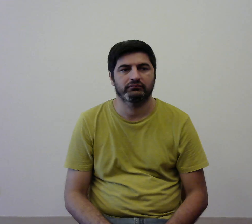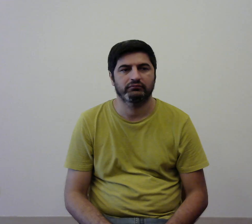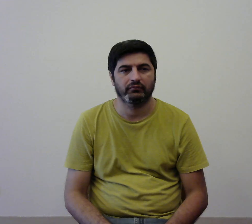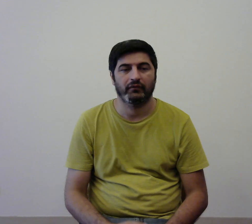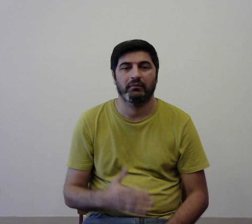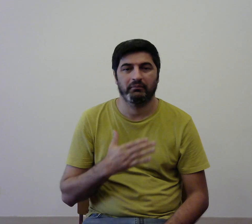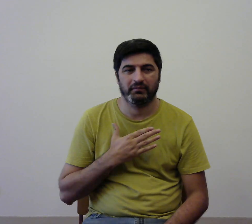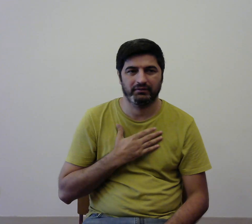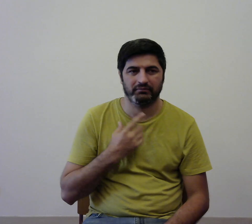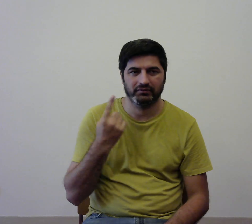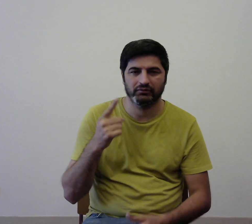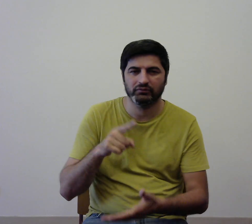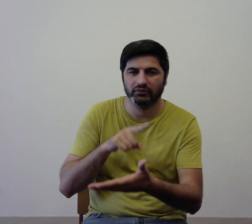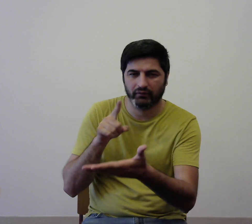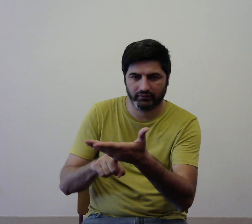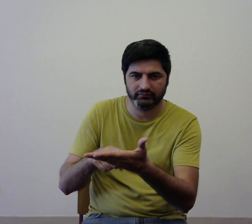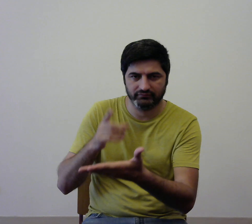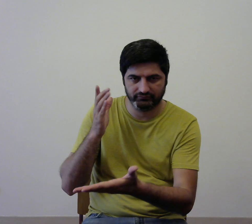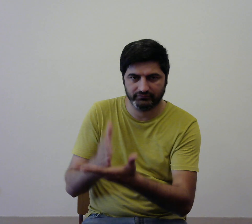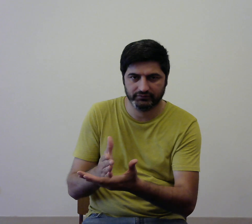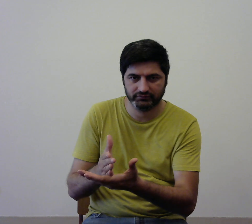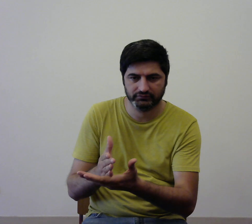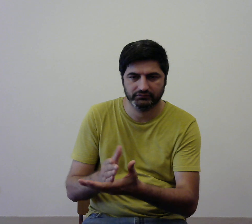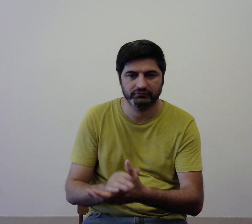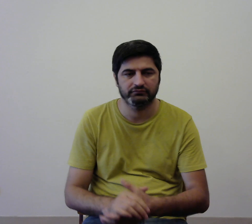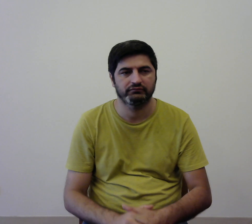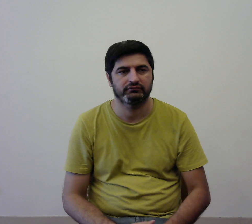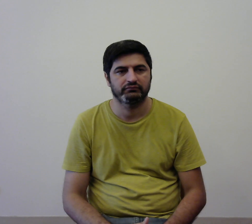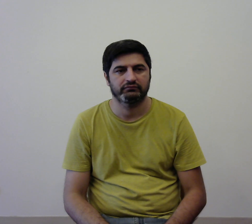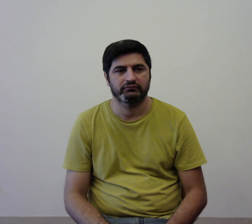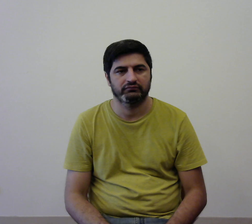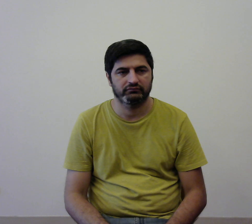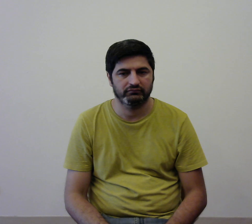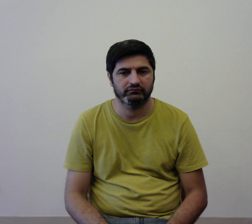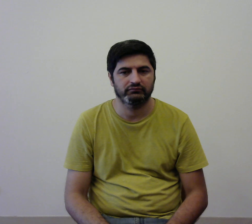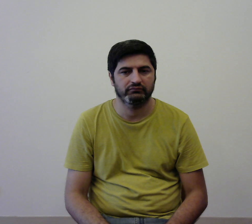Mənim bir sualım var